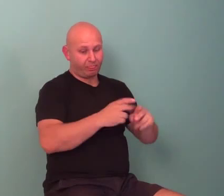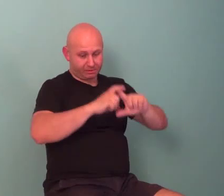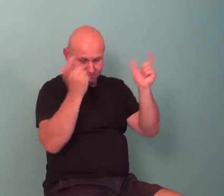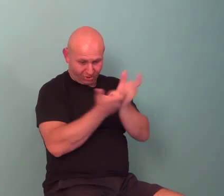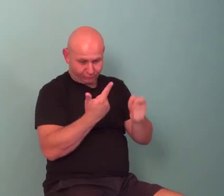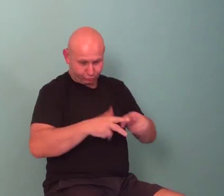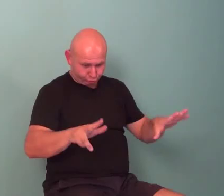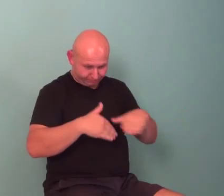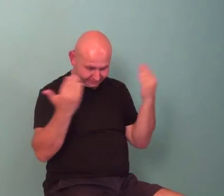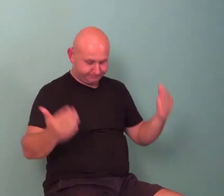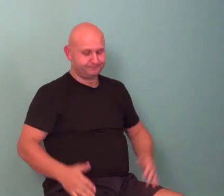Całe dwadzieścia osiem dni.